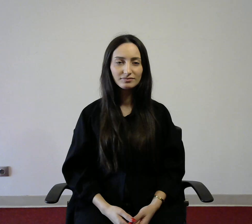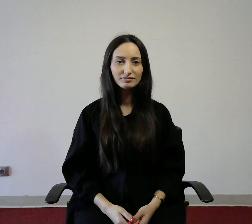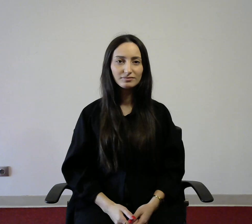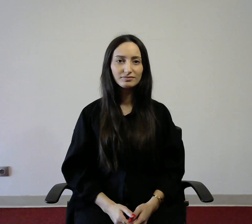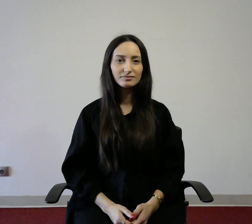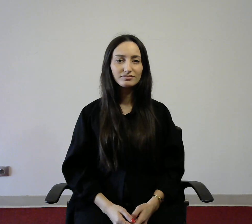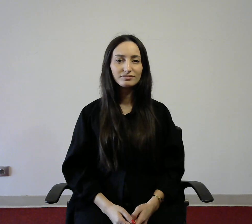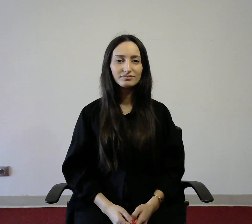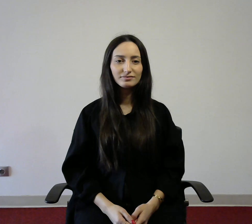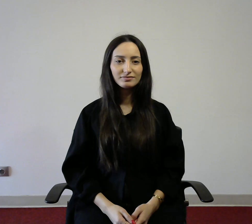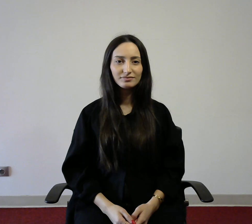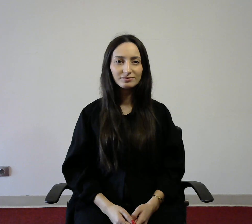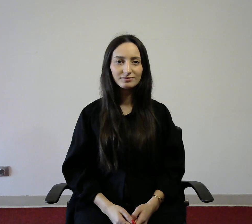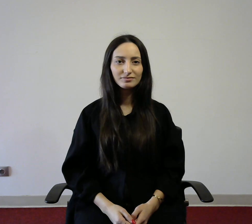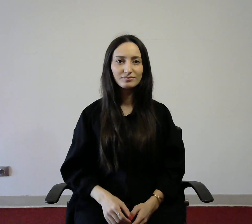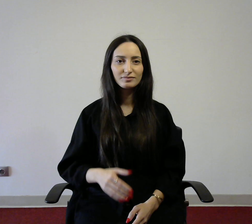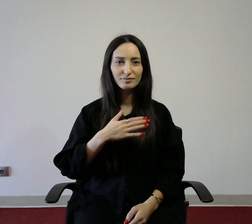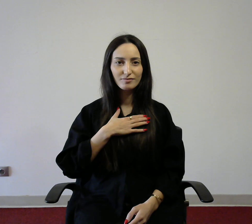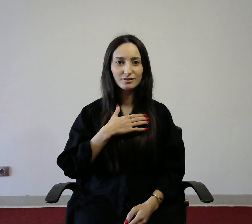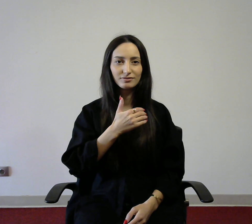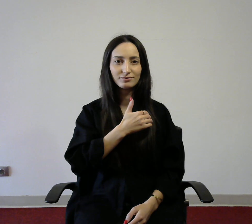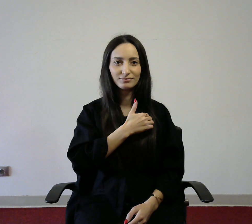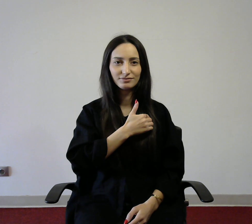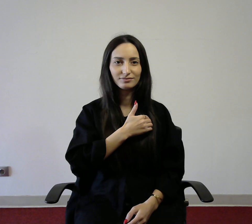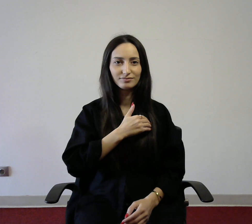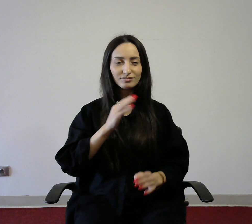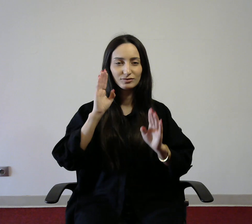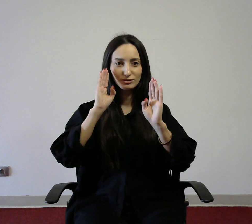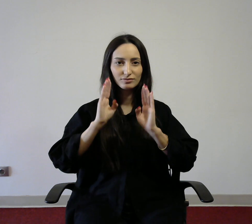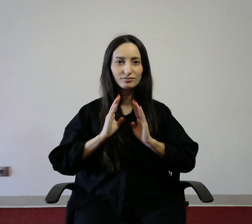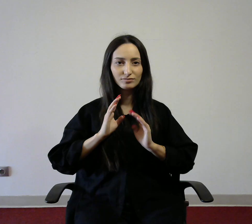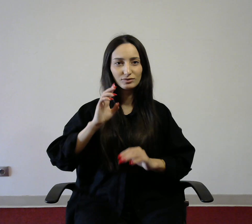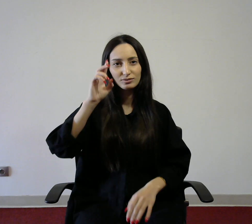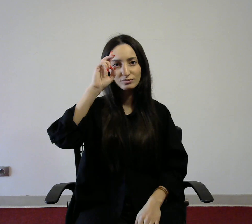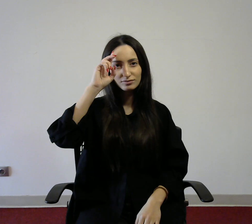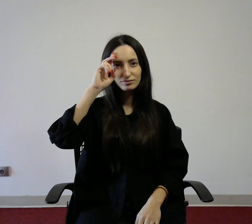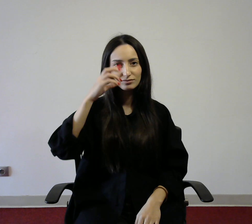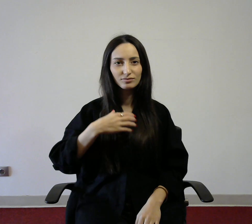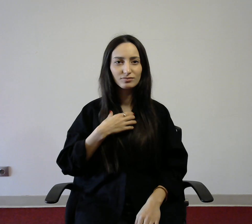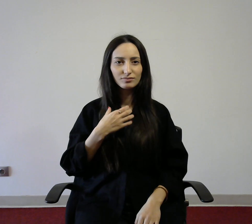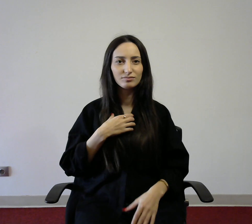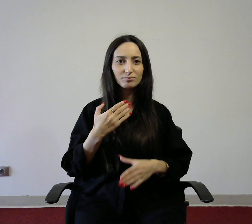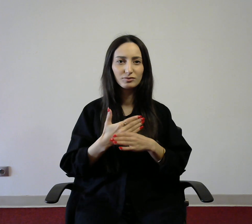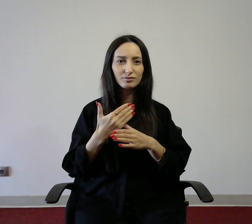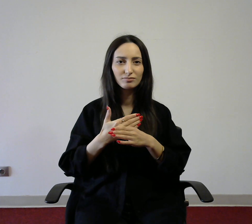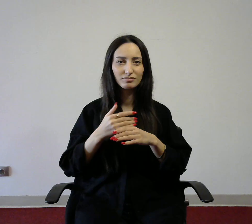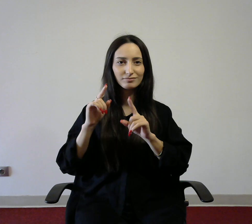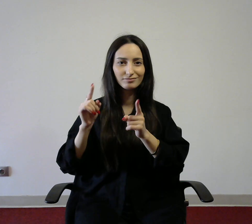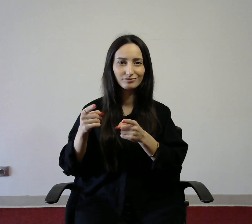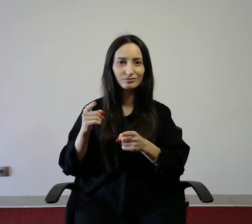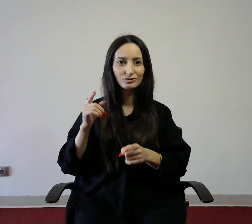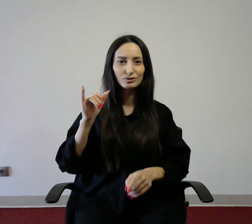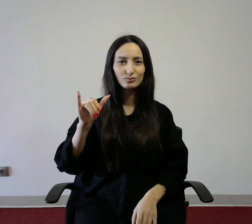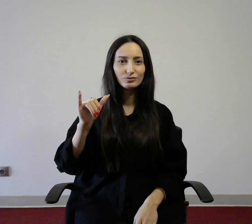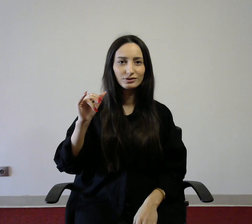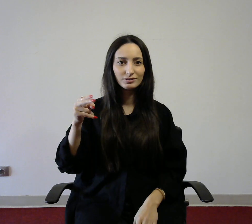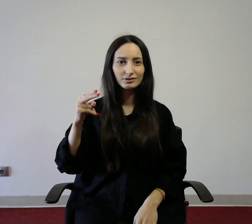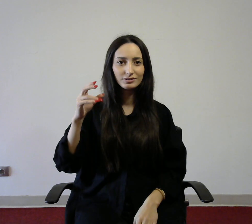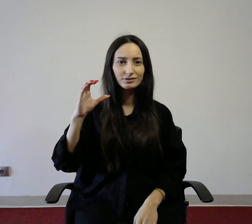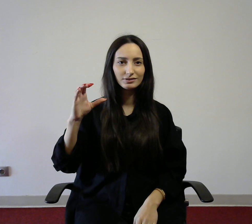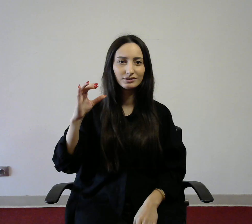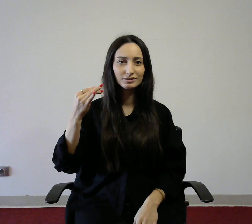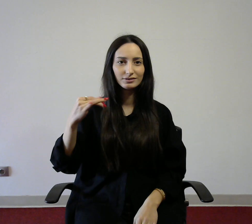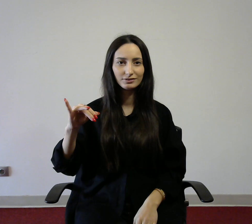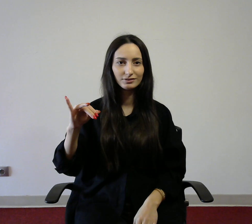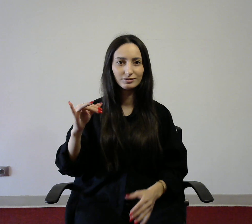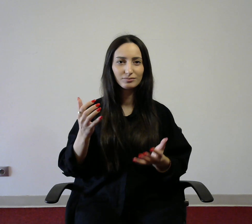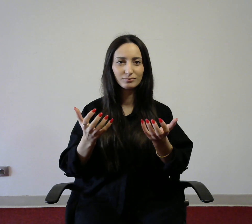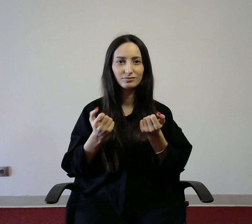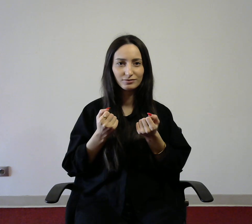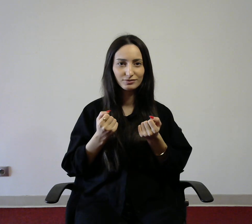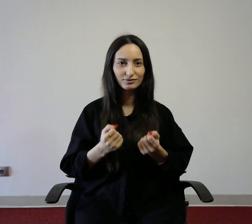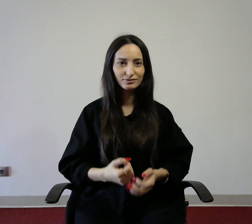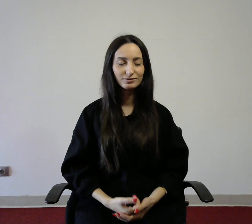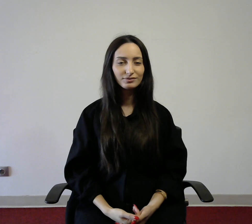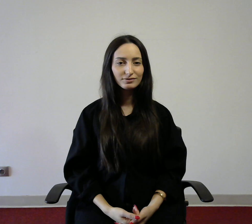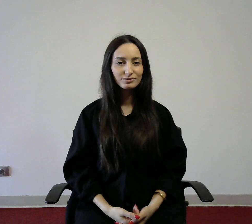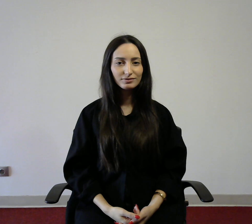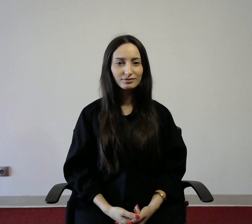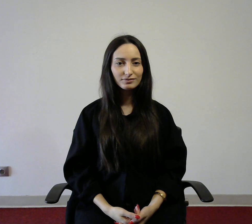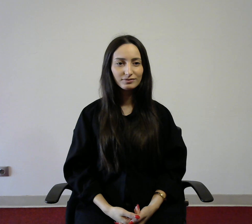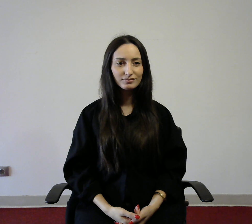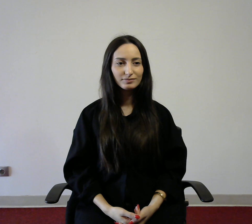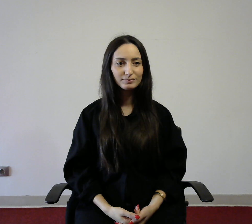Mən istəyirəm ki, ünvanlı dövlət sosial yardımı (ÜDSY) alım